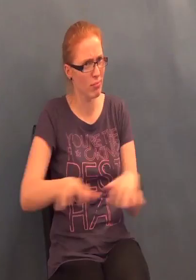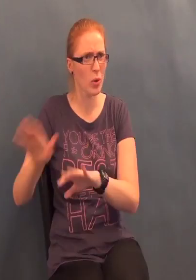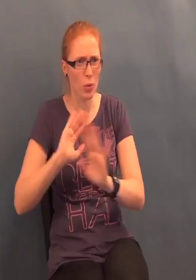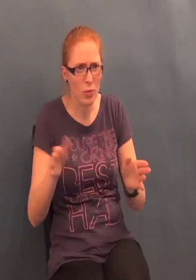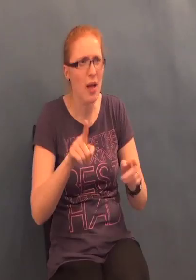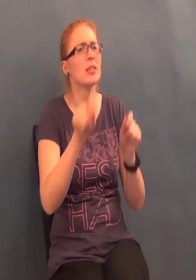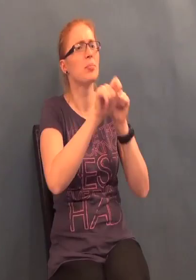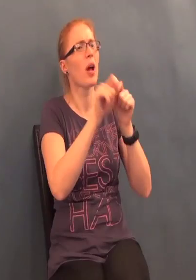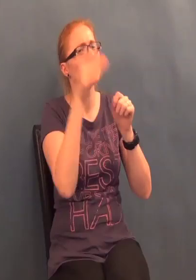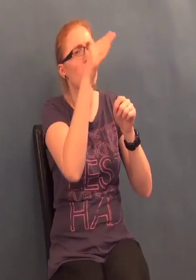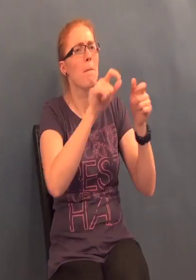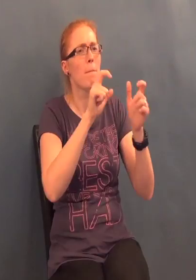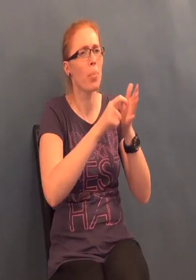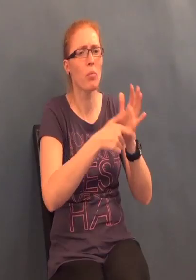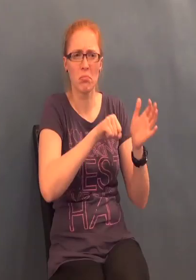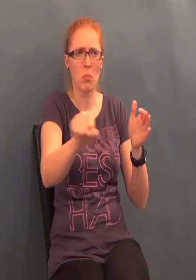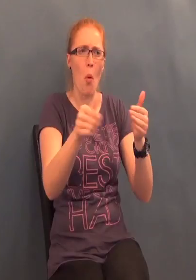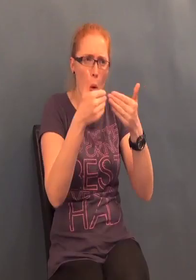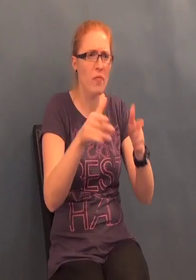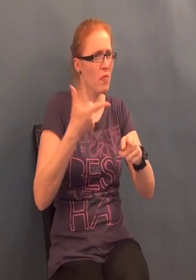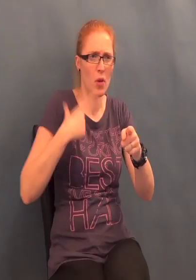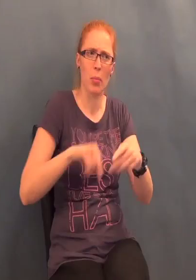Sprawdzane są pokoje, nikogo w nich nie ma.